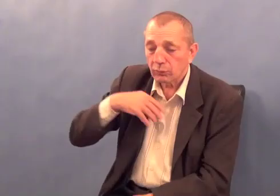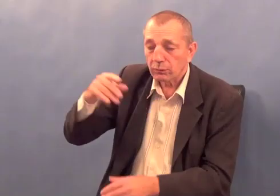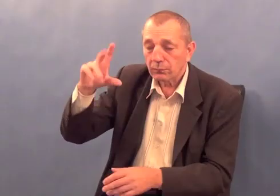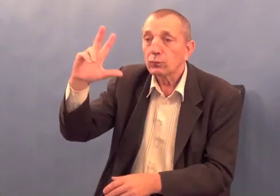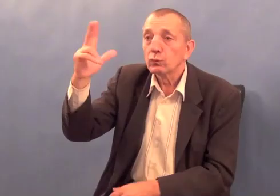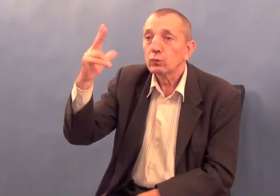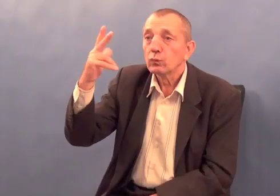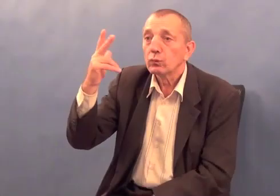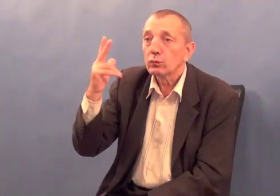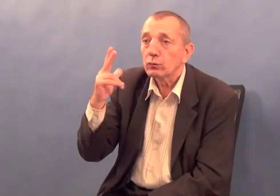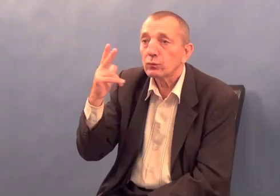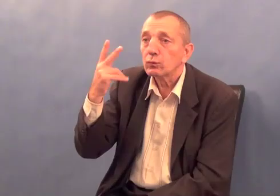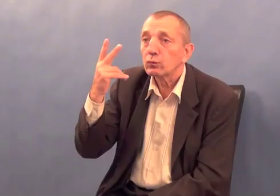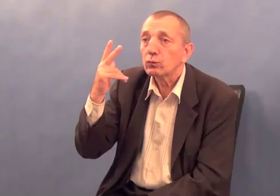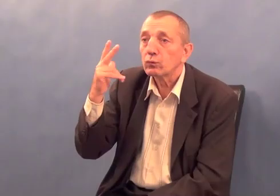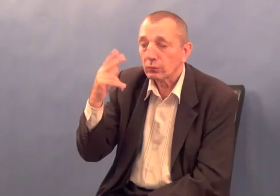Trzeciego.